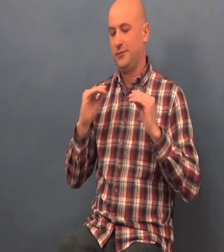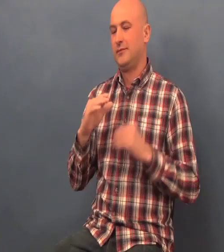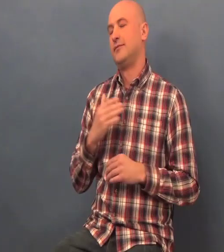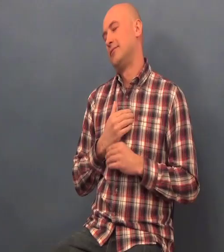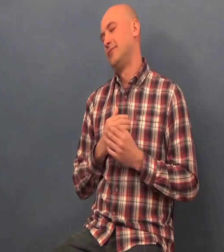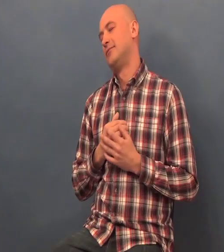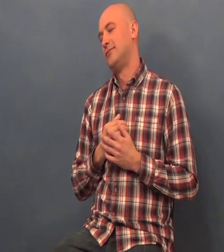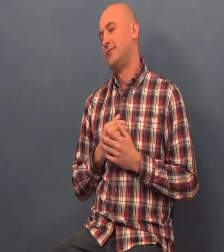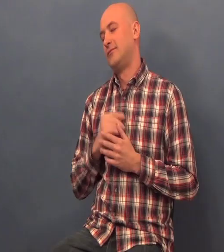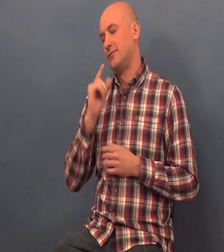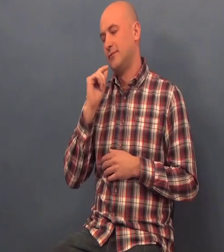Zasypia.